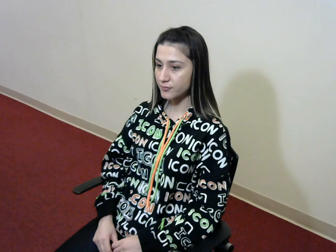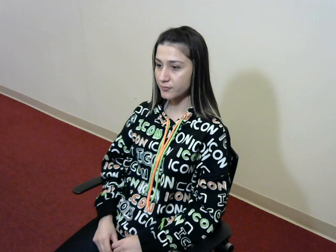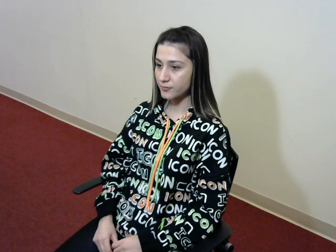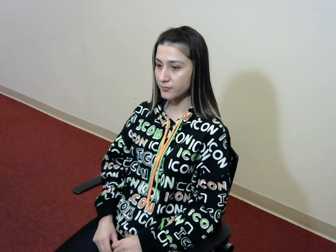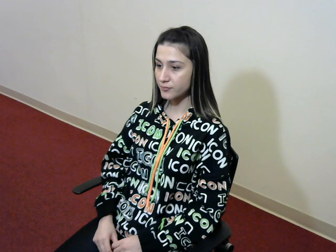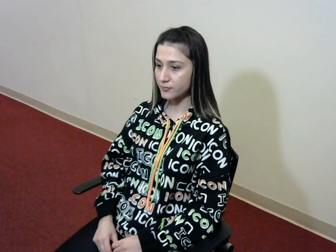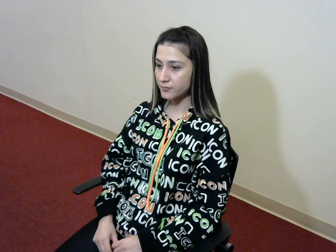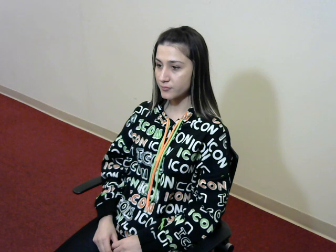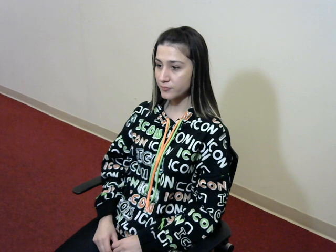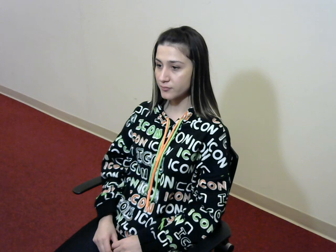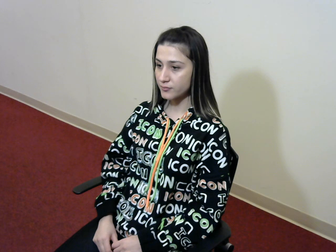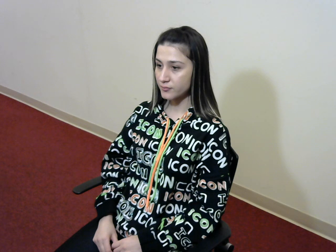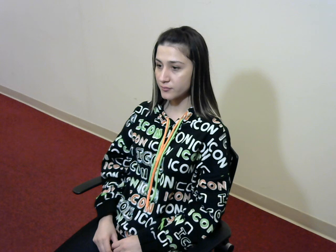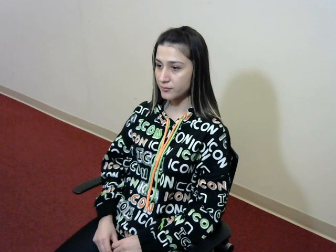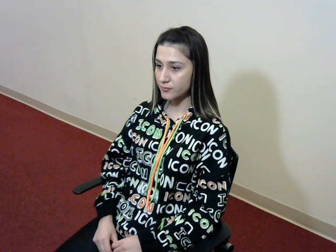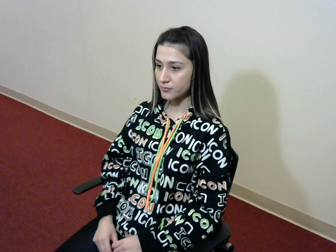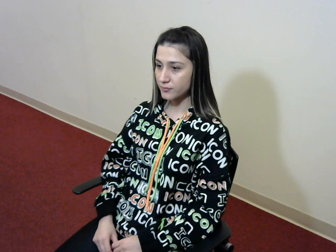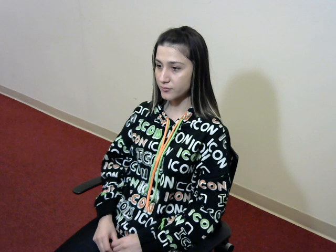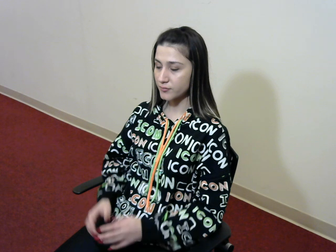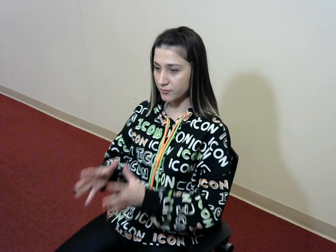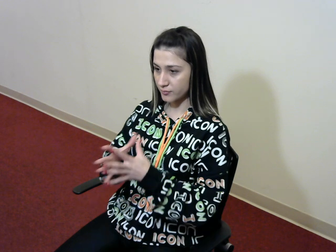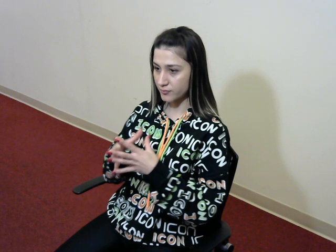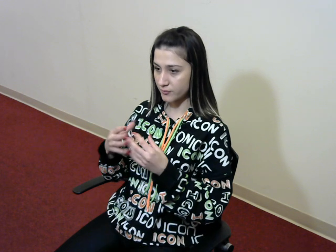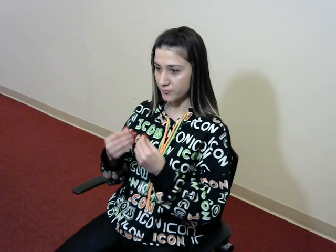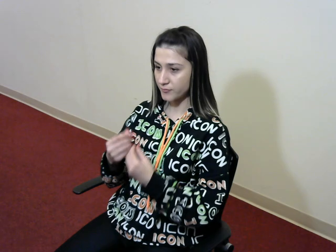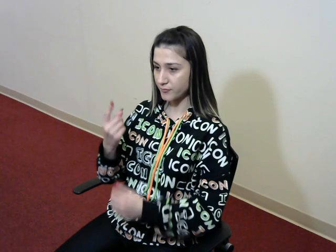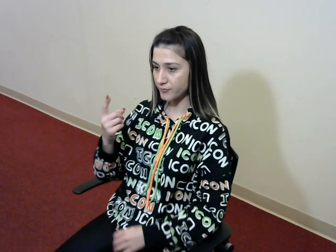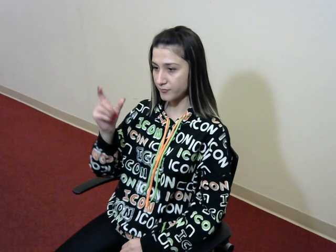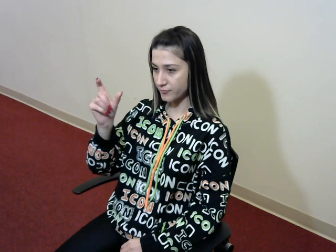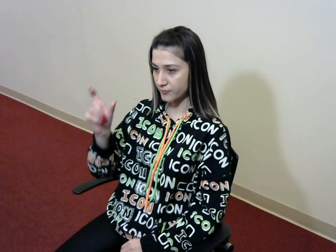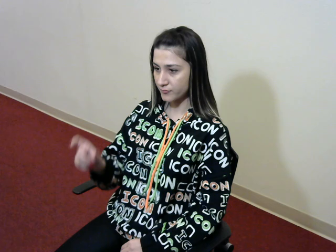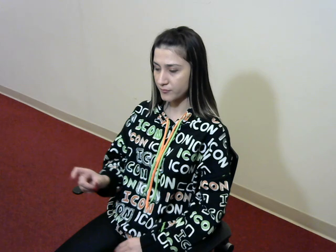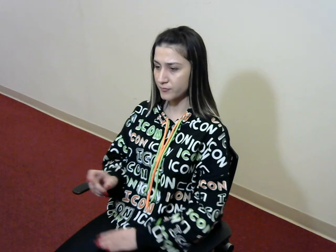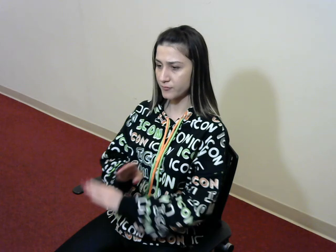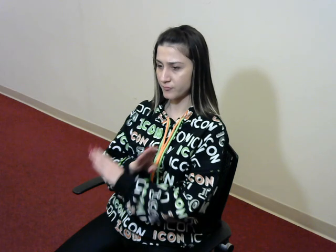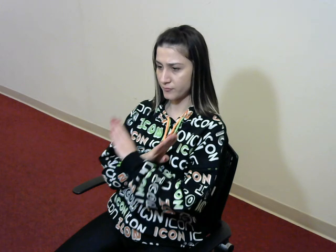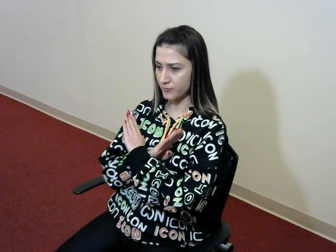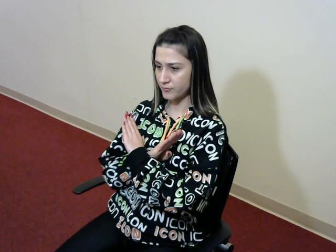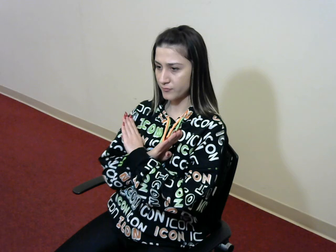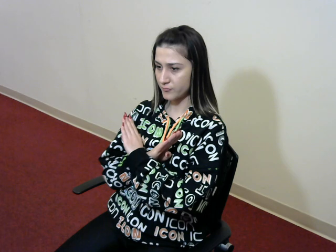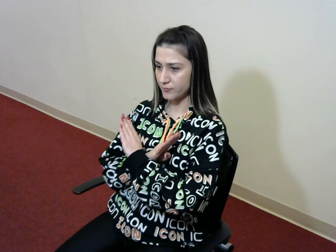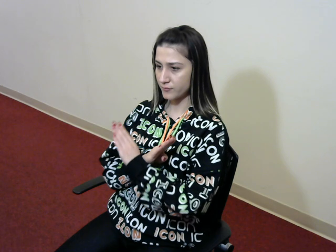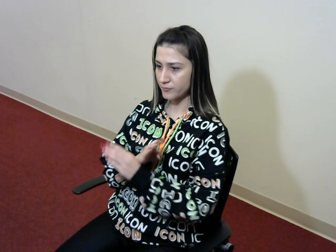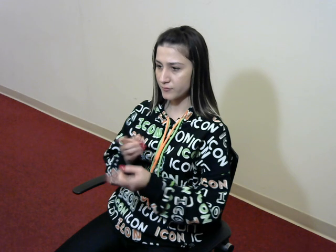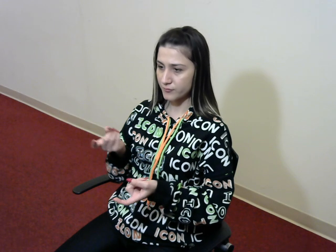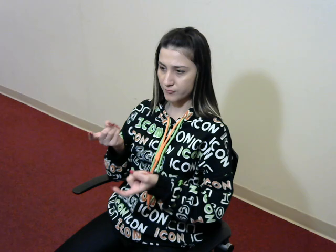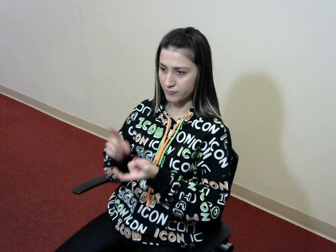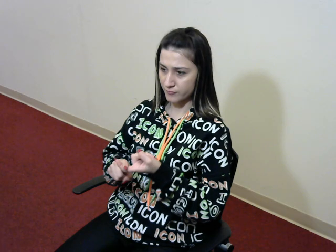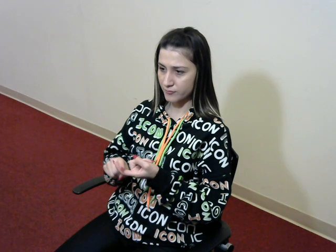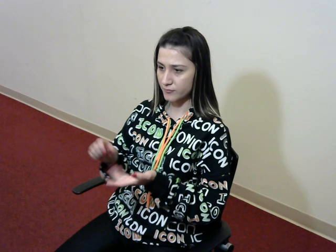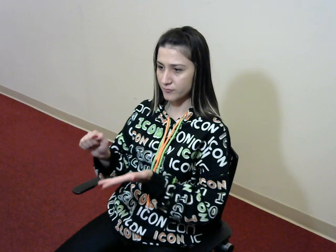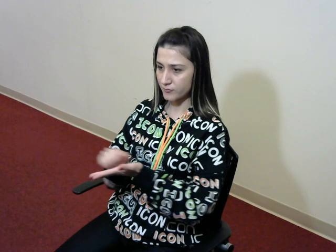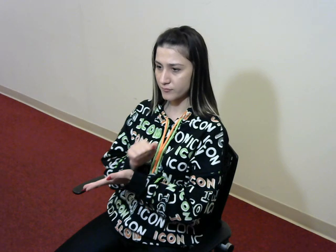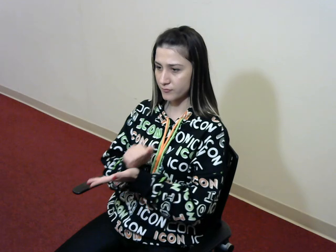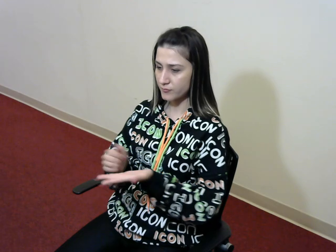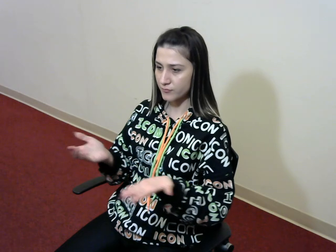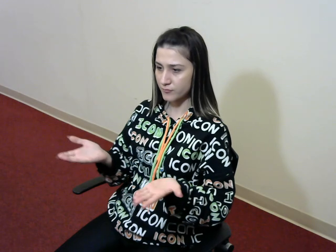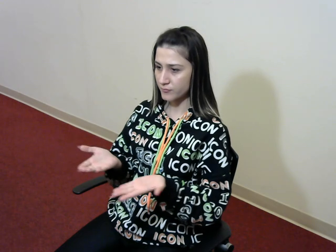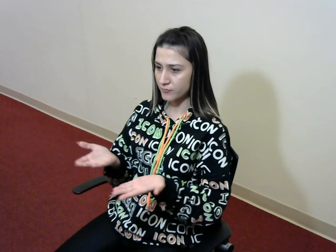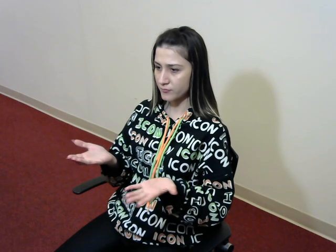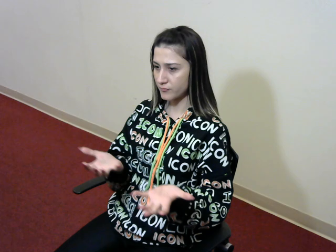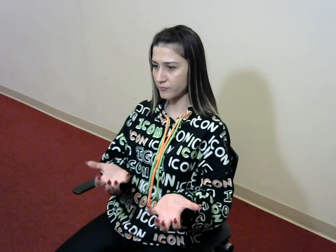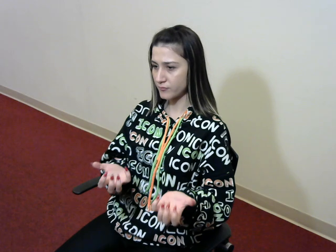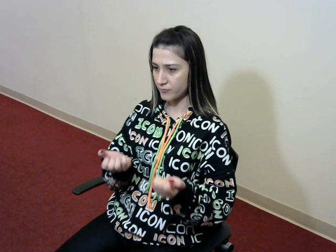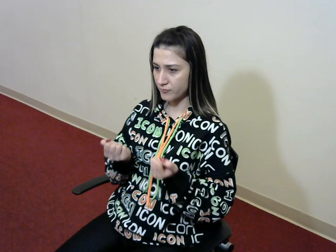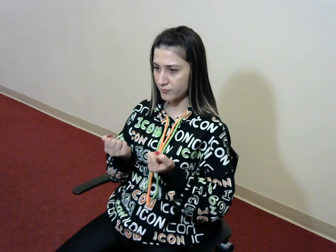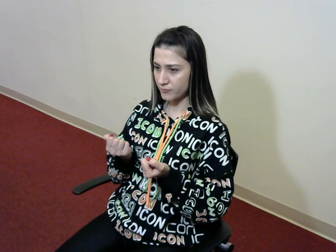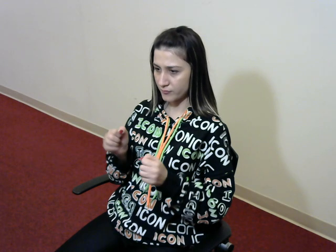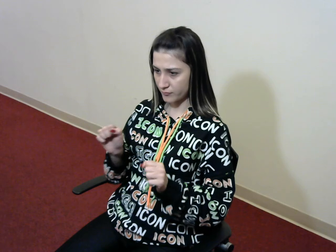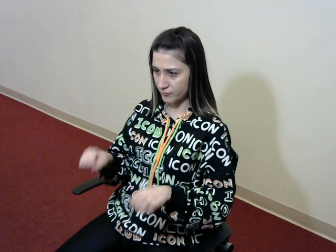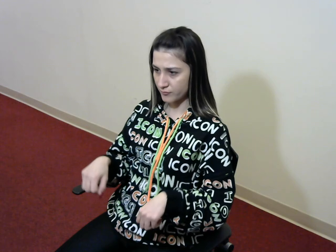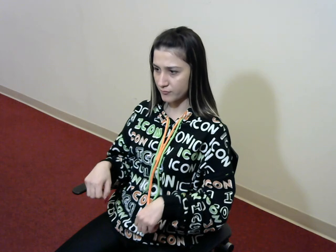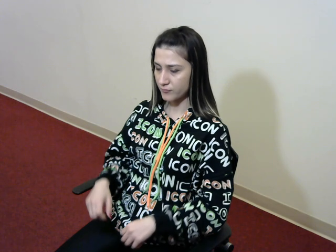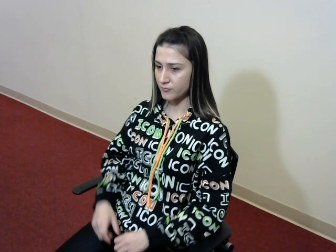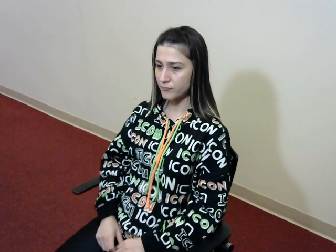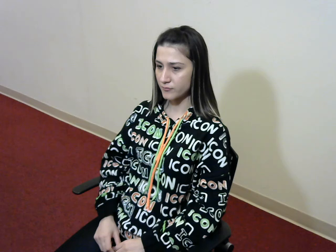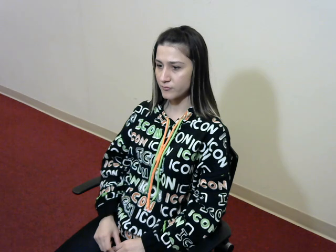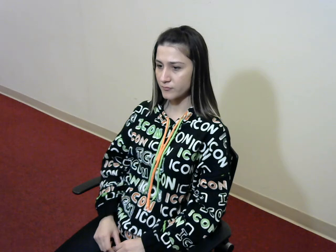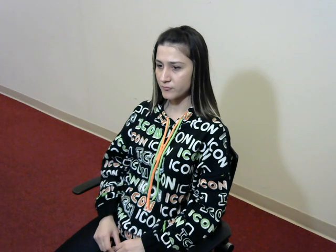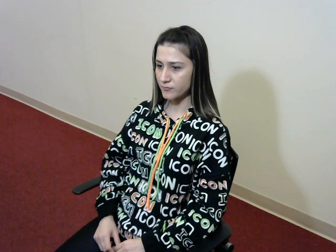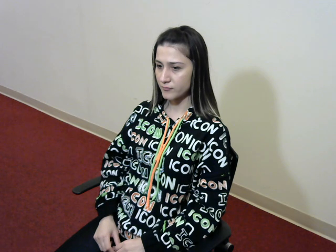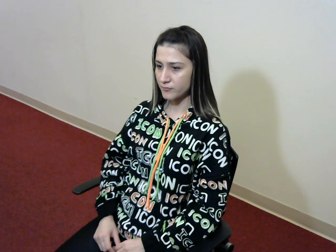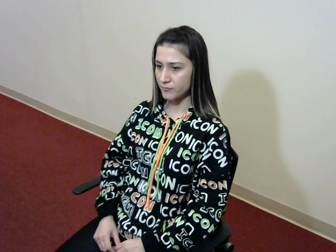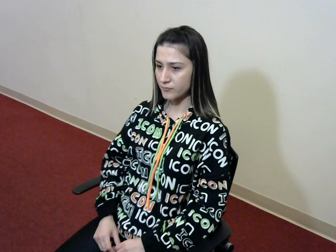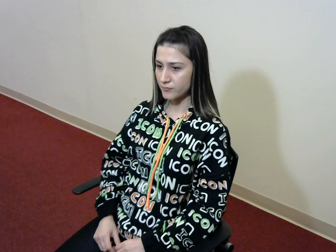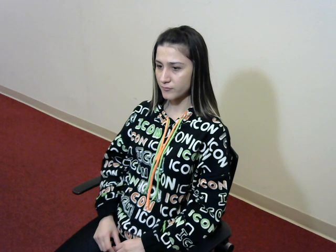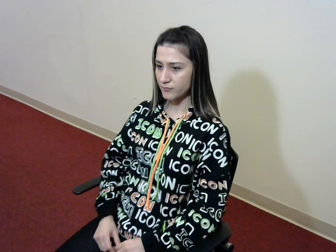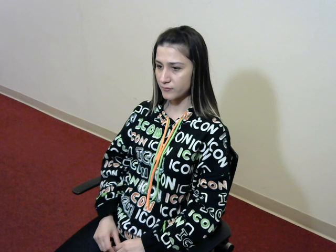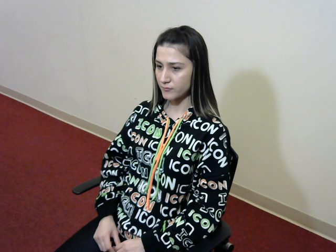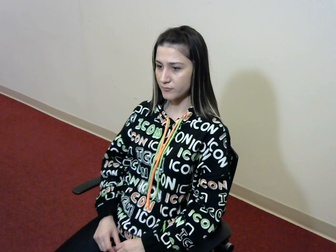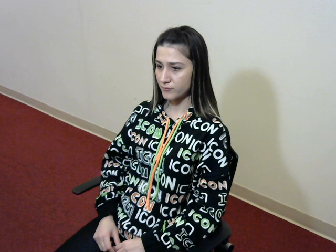Ailədən bir şəxsin ölməsi ilə bağlı sənəd necə almaq olar?